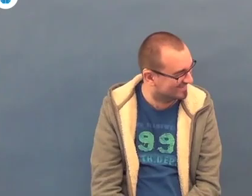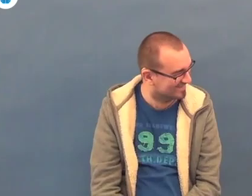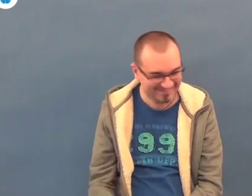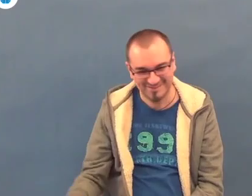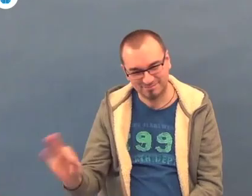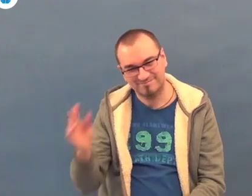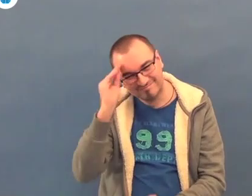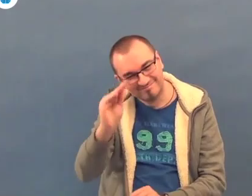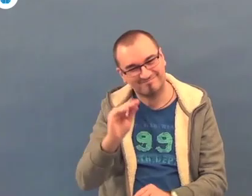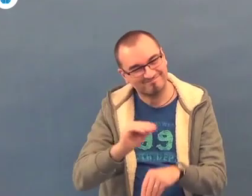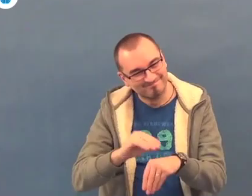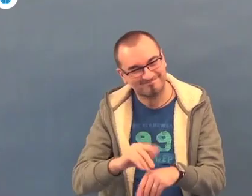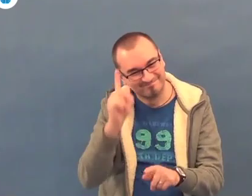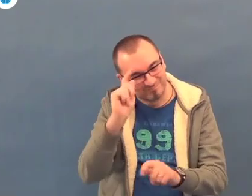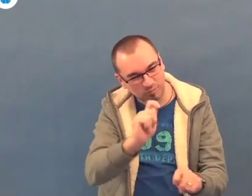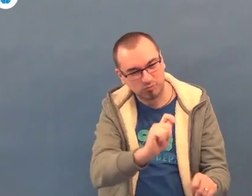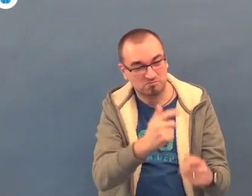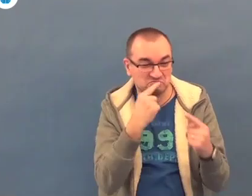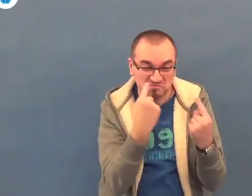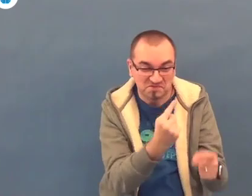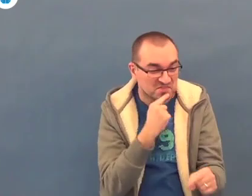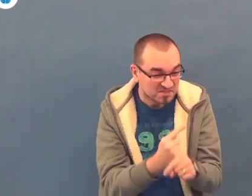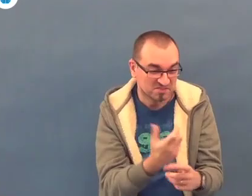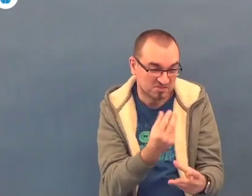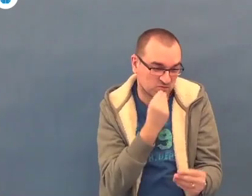To jest dobre! Informuje, mówi o tym, a decyzja należy do ciebie, jeśli chcesz jeść, to okej.